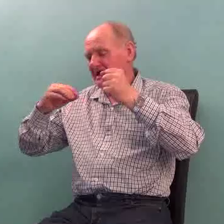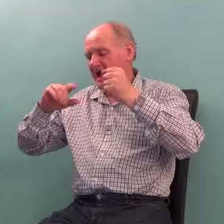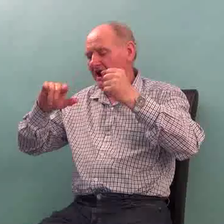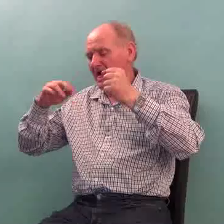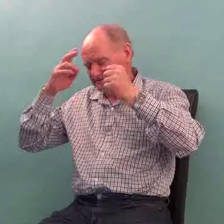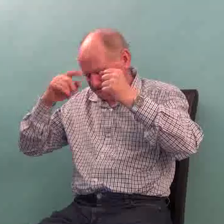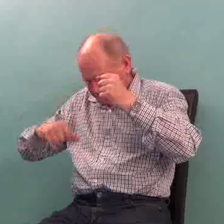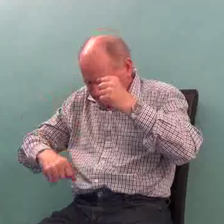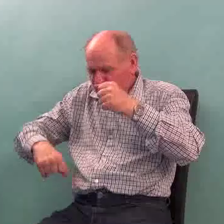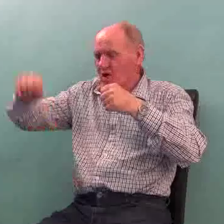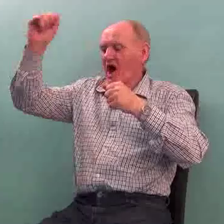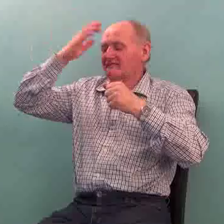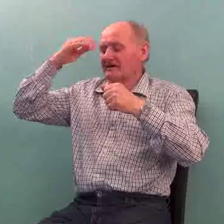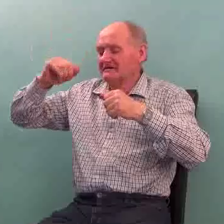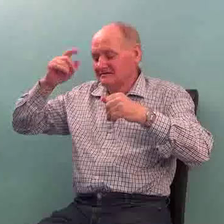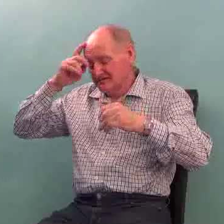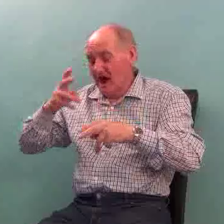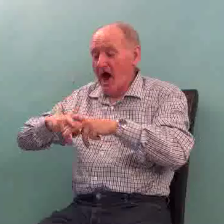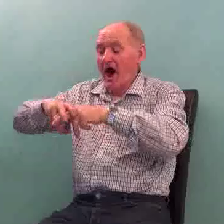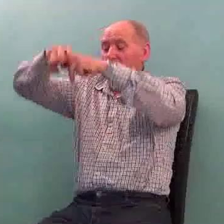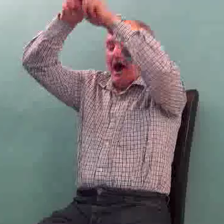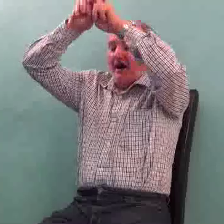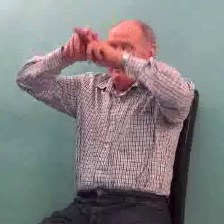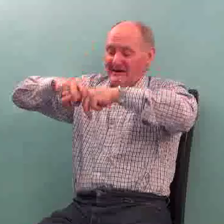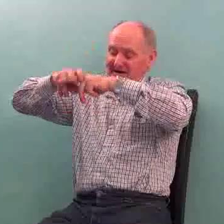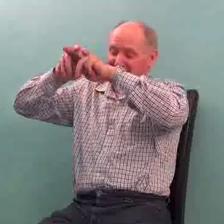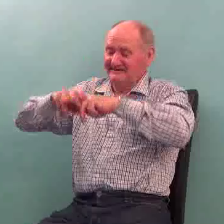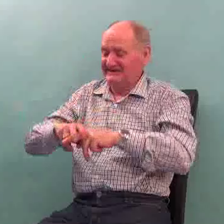Jeleń podnosi głowę, a chłopiec siedzi na nim.